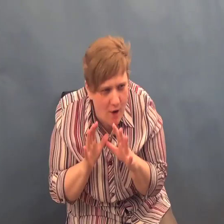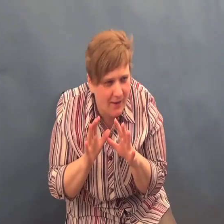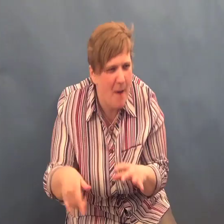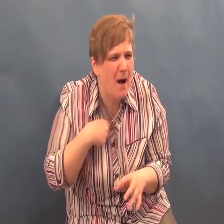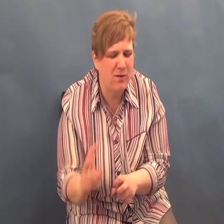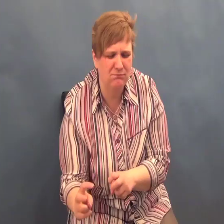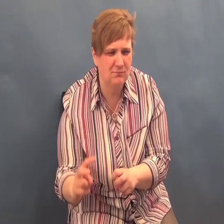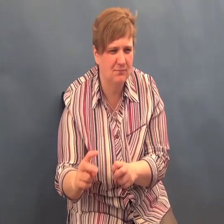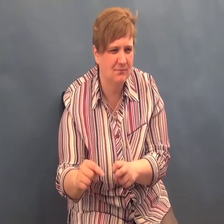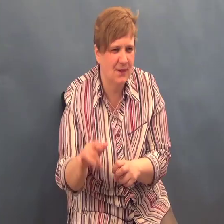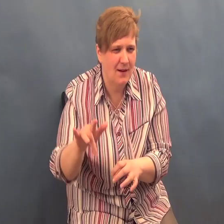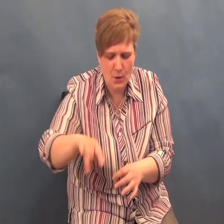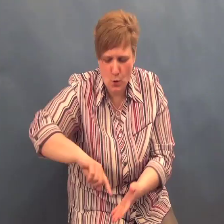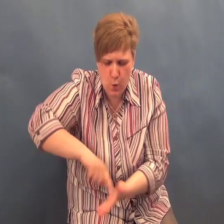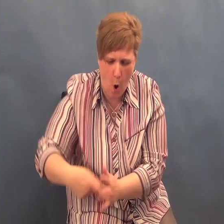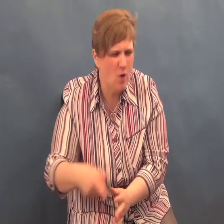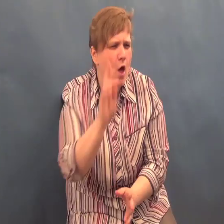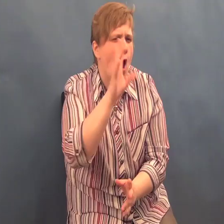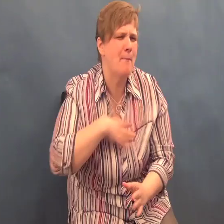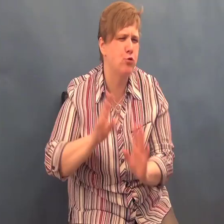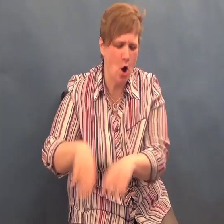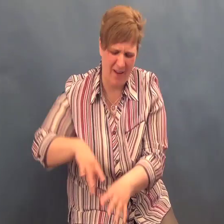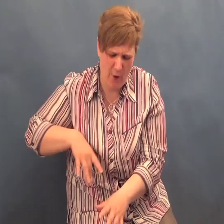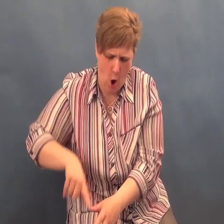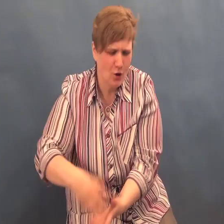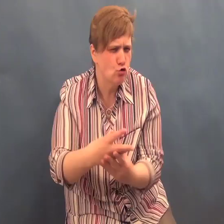Ta dziura to była nora, którą ktoś opuścił.